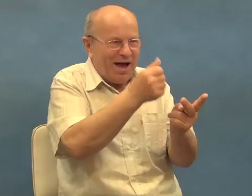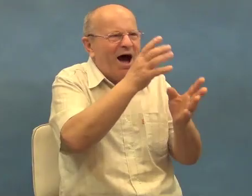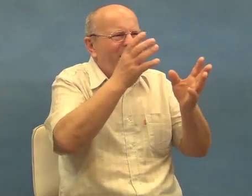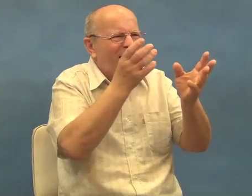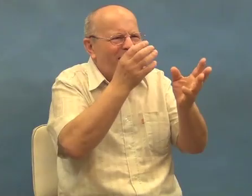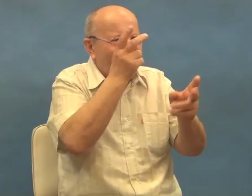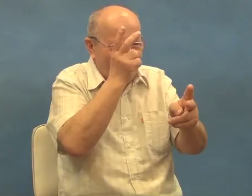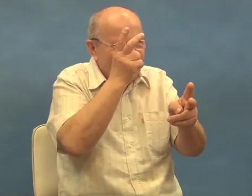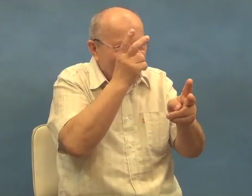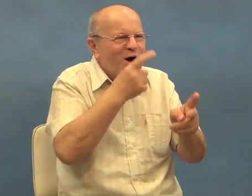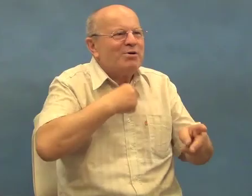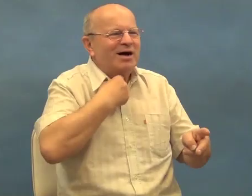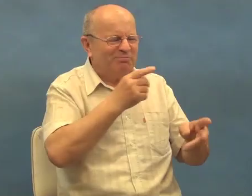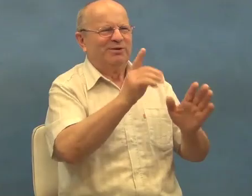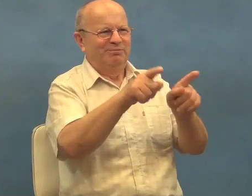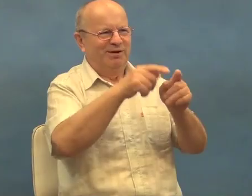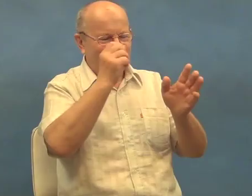Drugi śmieszny, tak samo śmieszny, fajny.